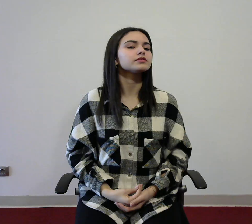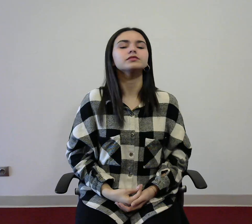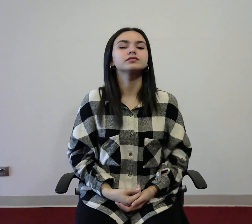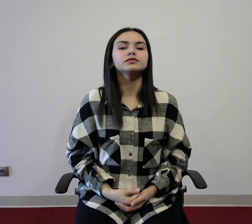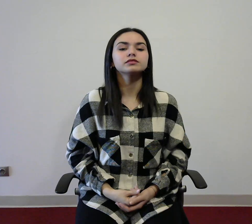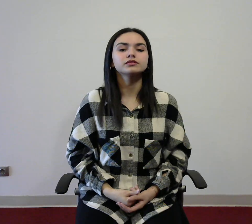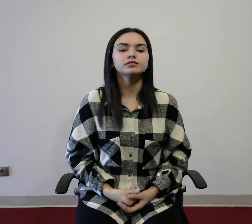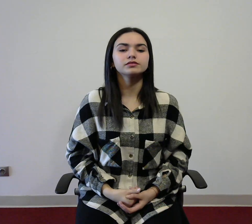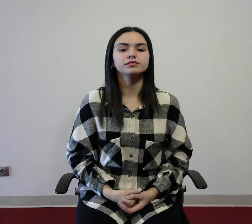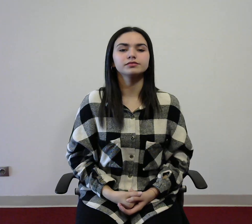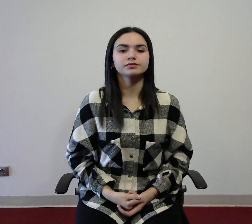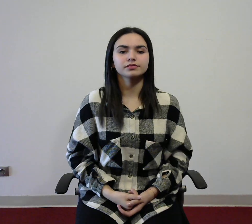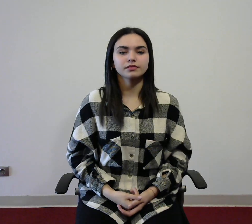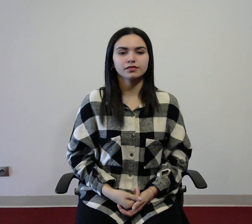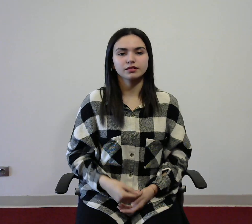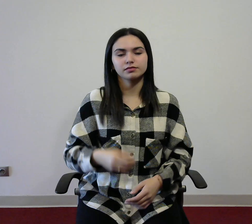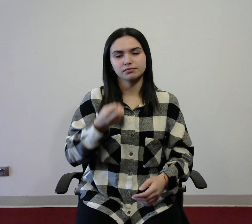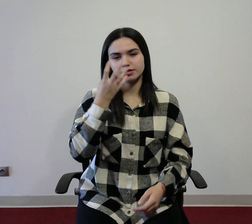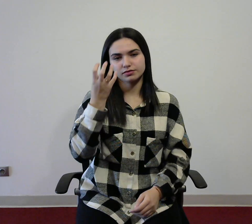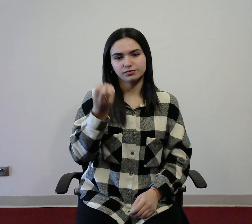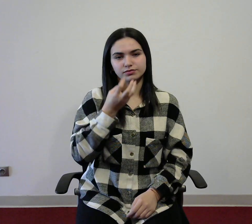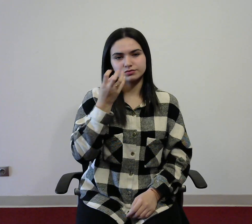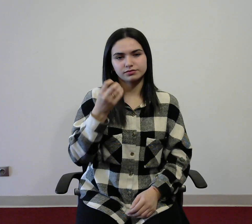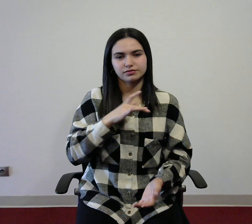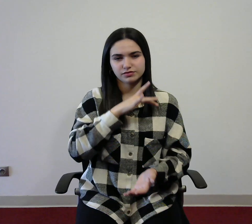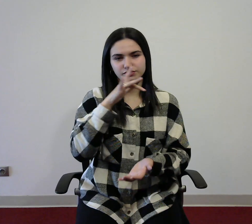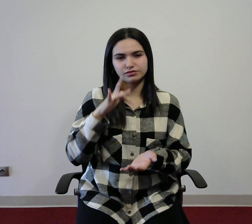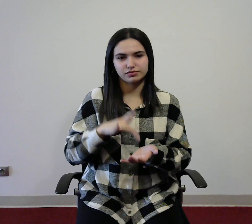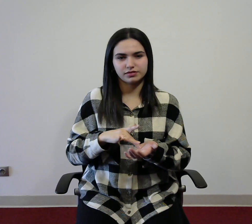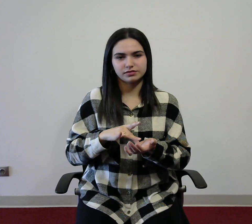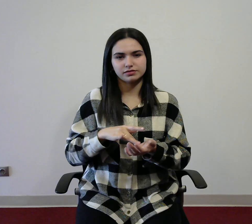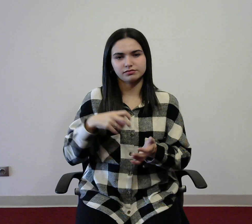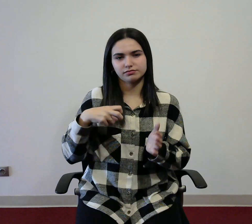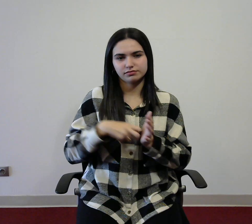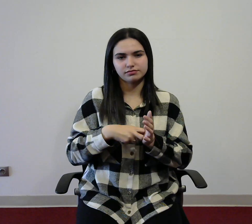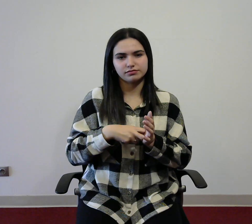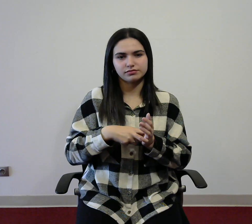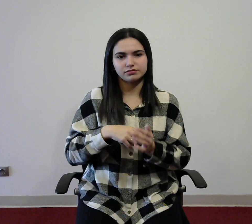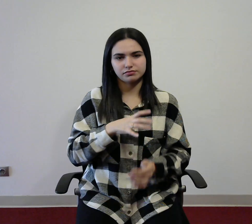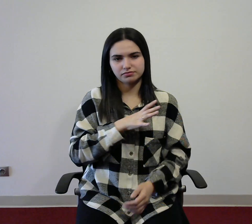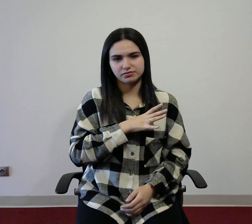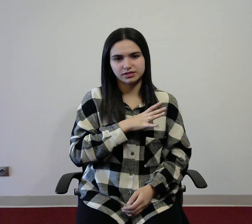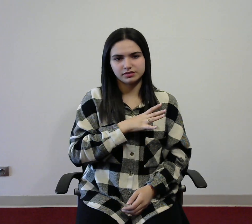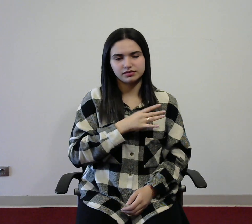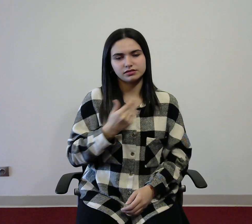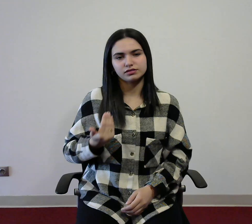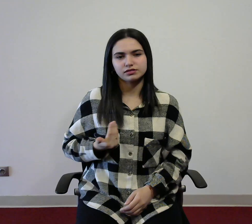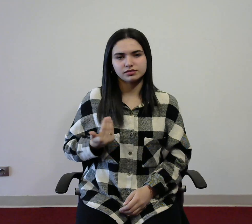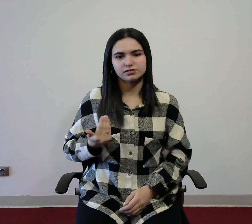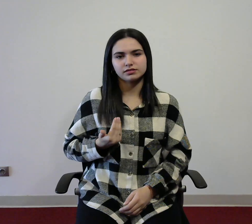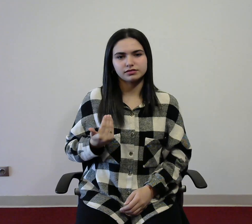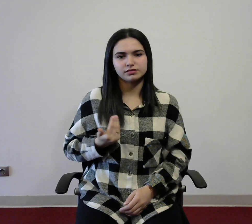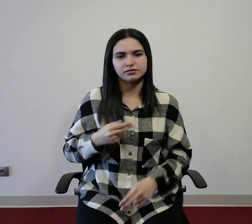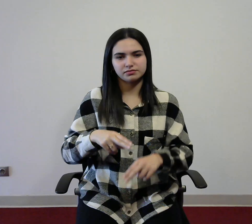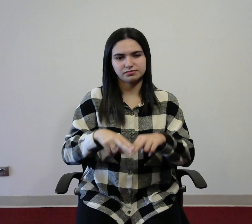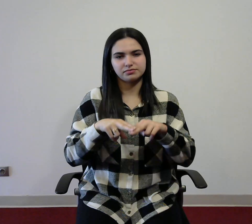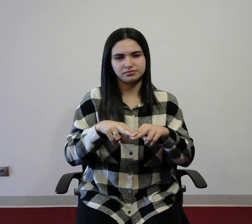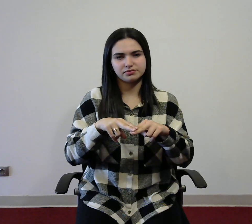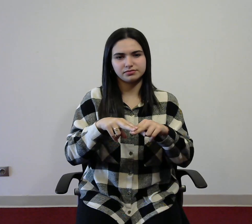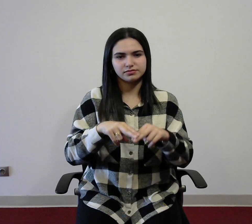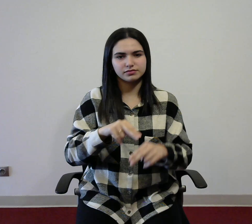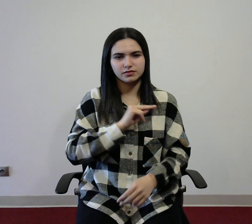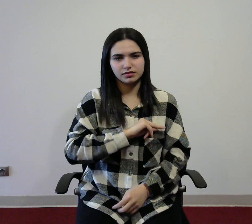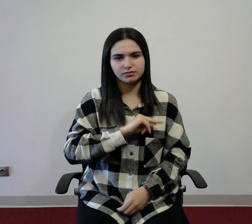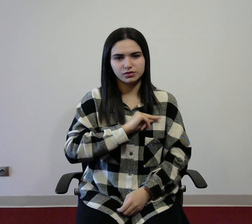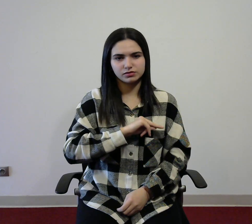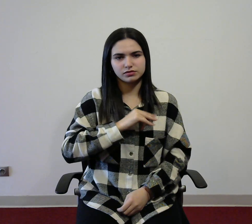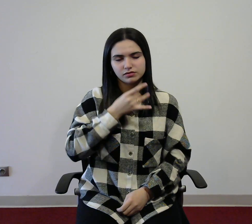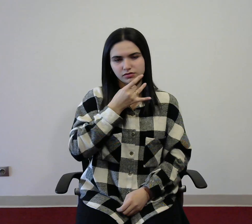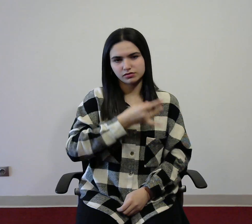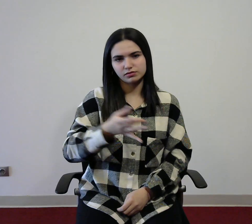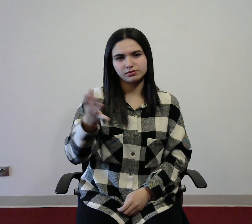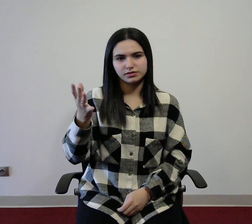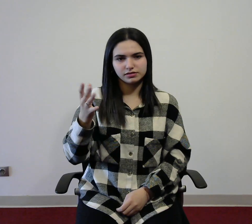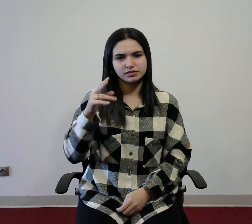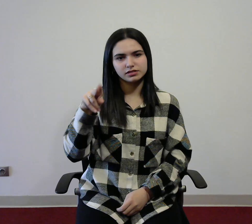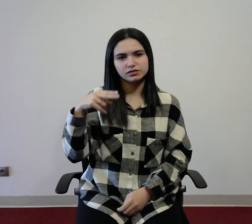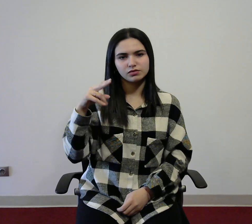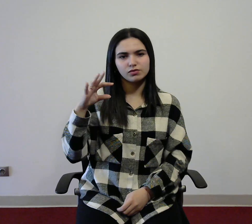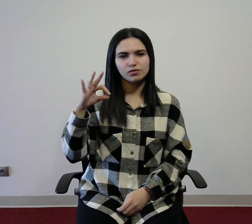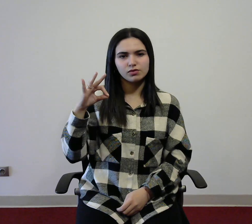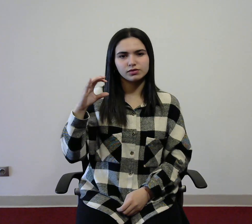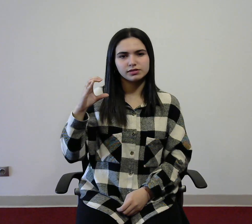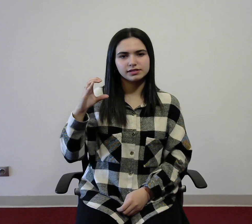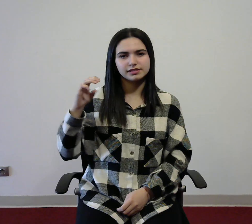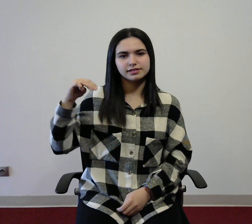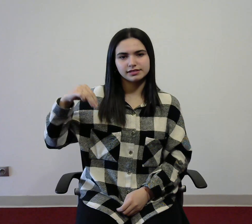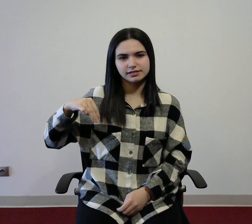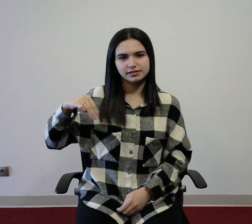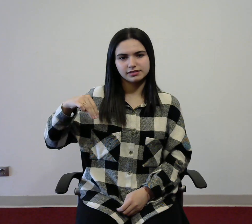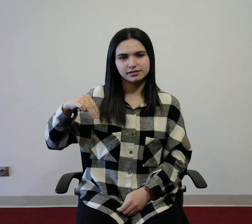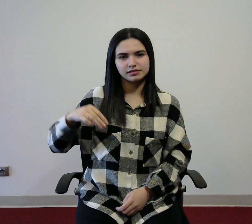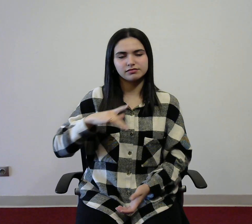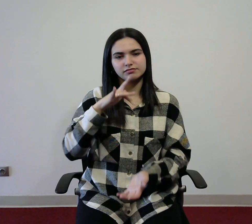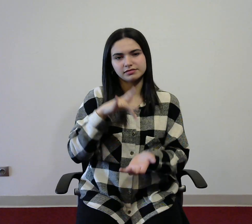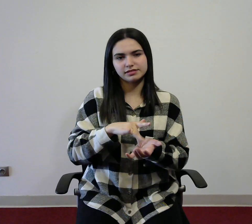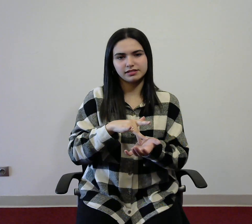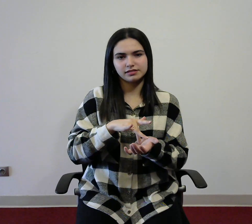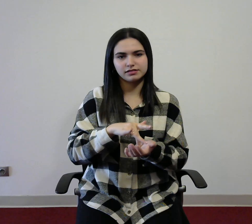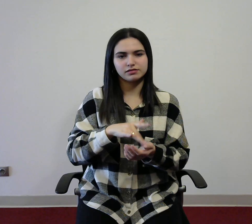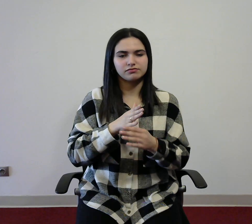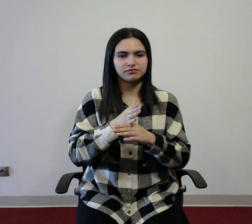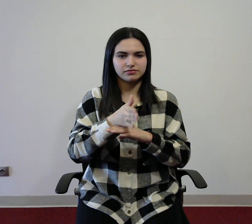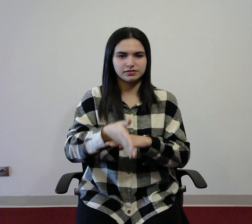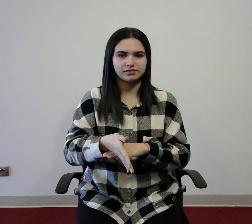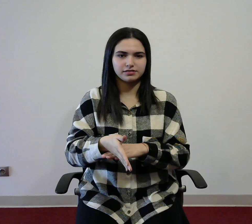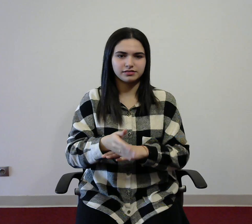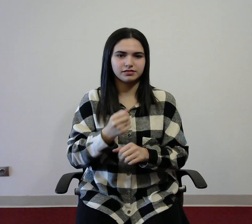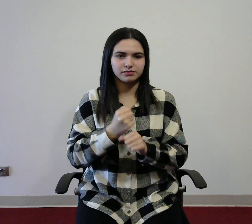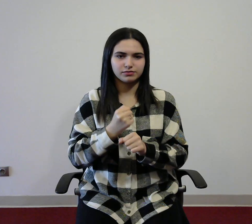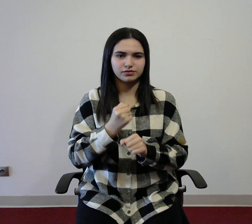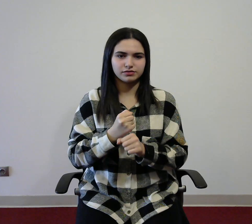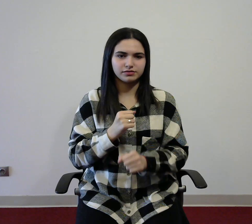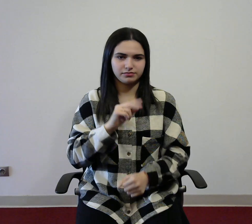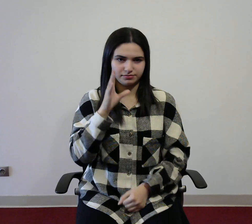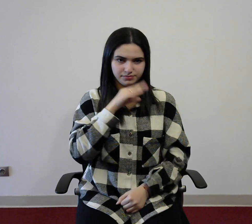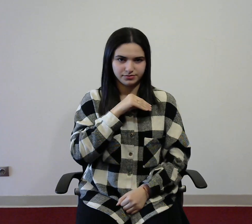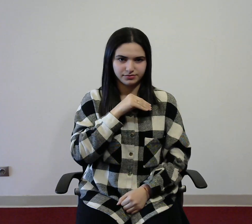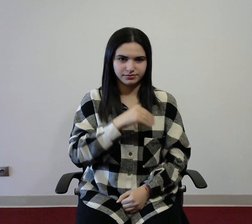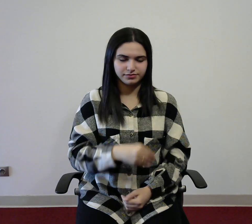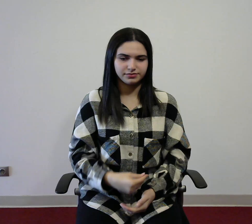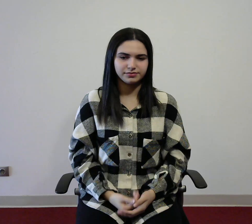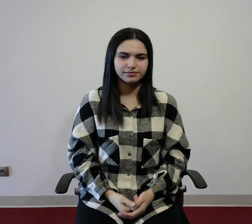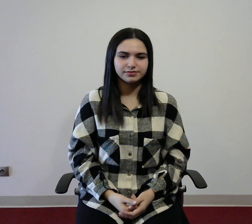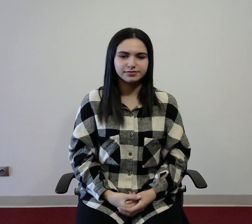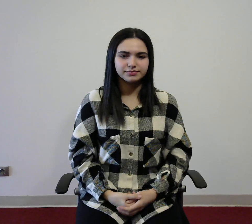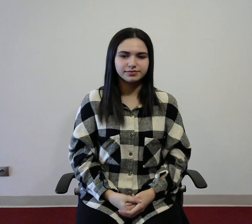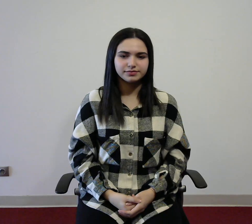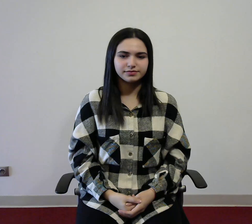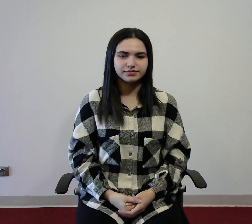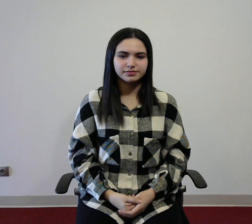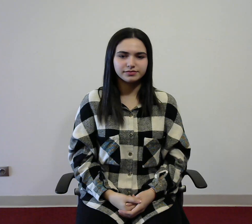Bakı şəhərində qeydiyyatda olan vətəndaşlar paytaxtda işləyən istənilən DOST mərkəzinə yaxınlaşa bilər